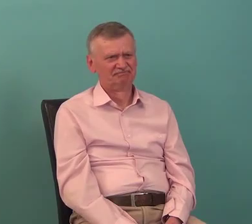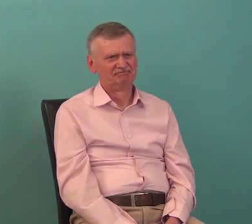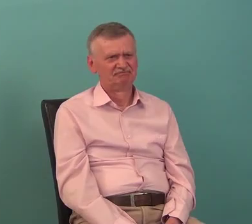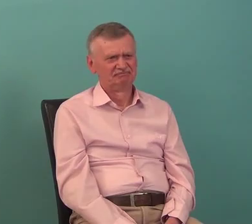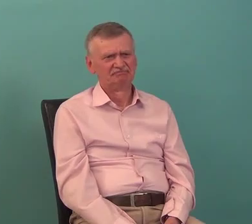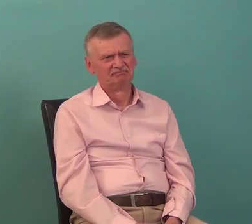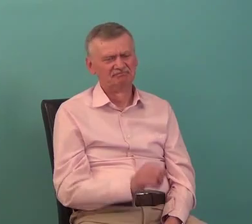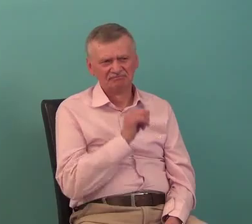Wcale.